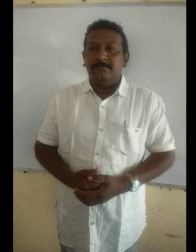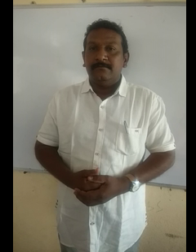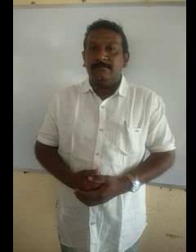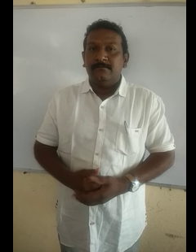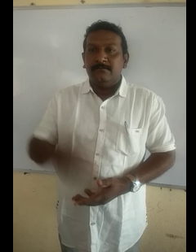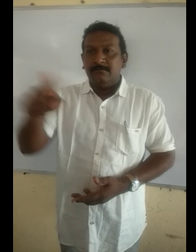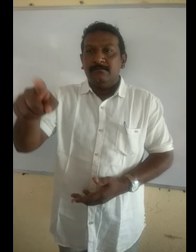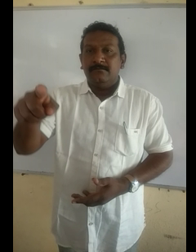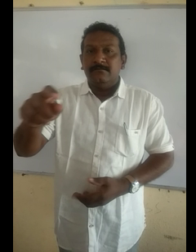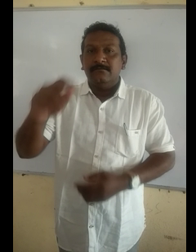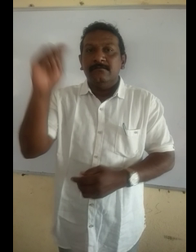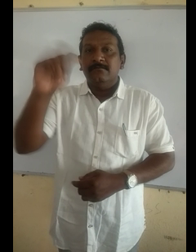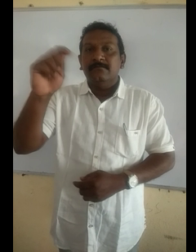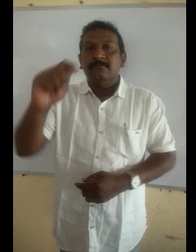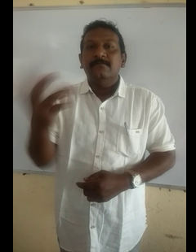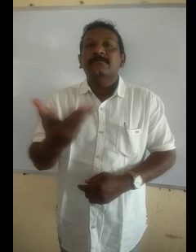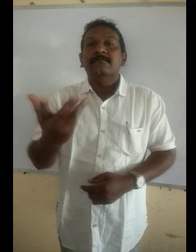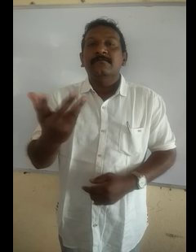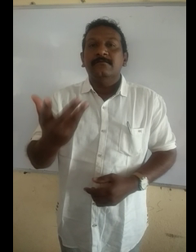what are you doing